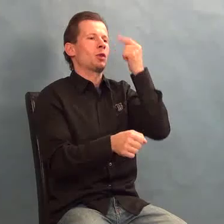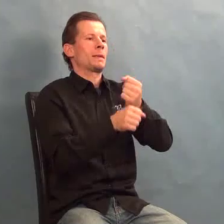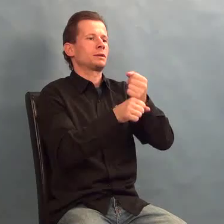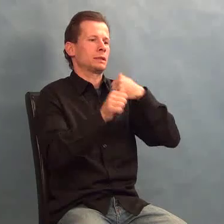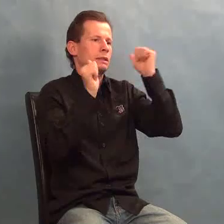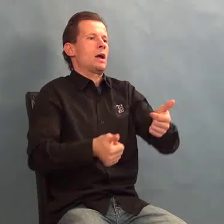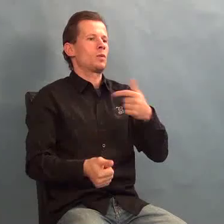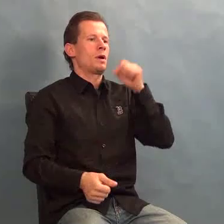Zawsze rano.